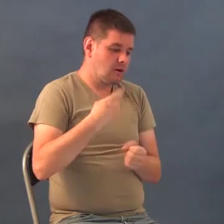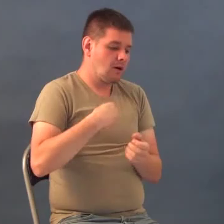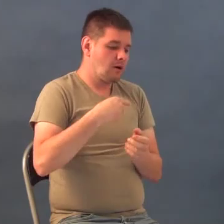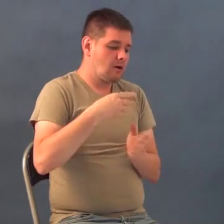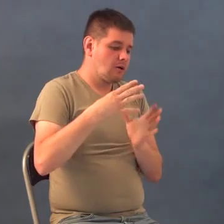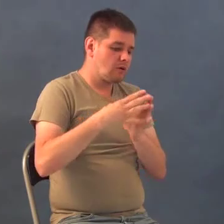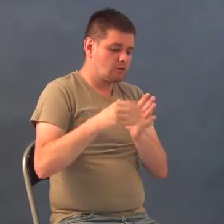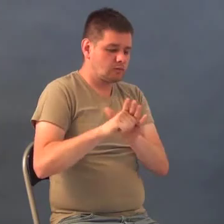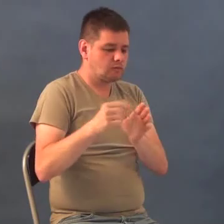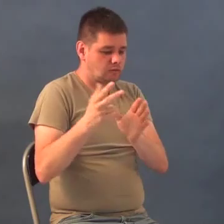A po pracy nie mam nic, mam wolne.